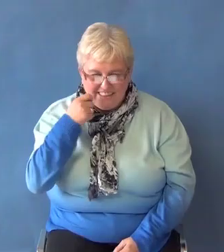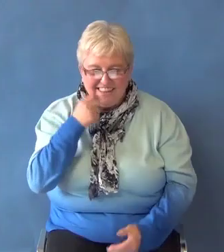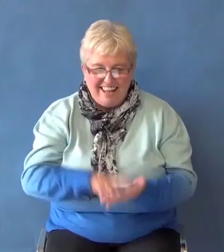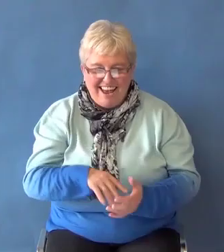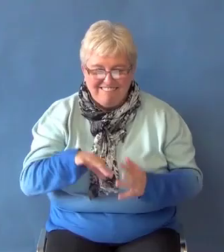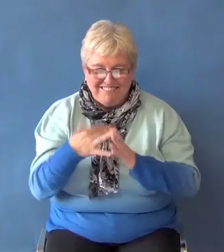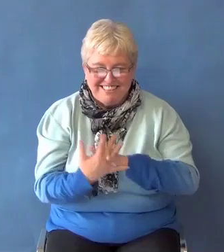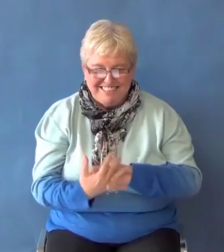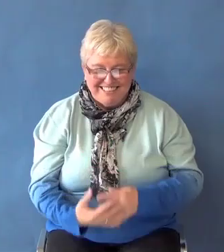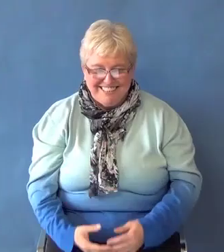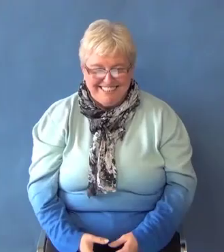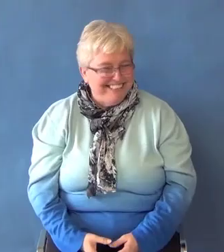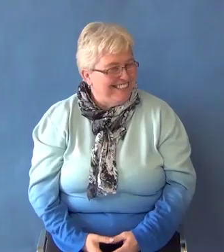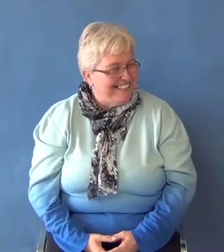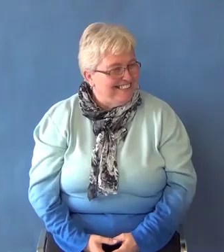Do dziadka na wieś.